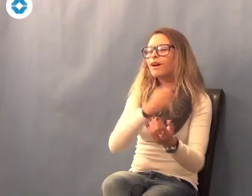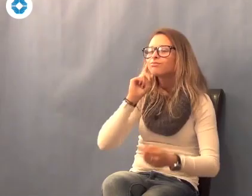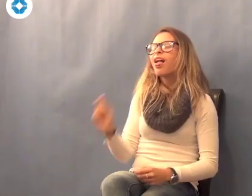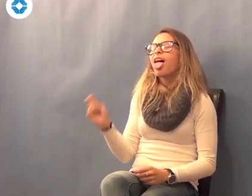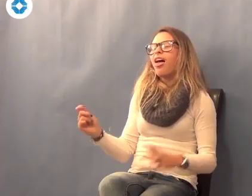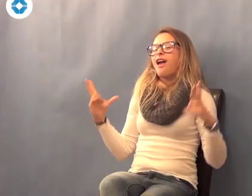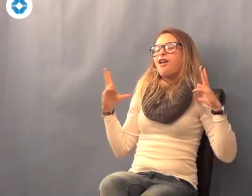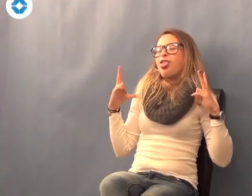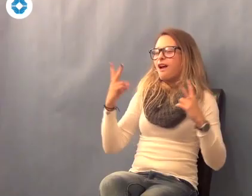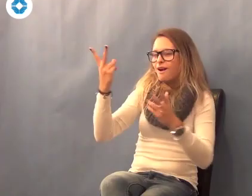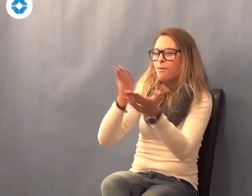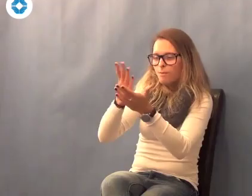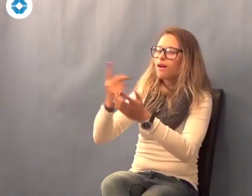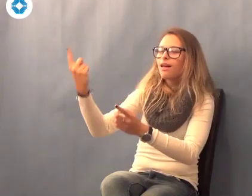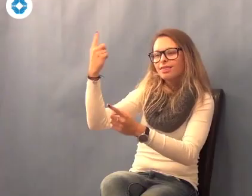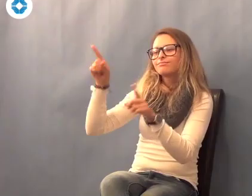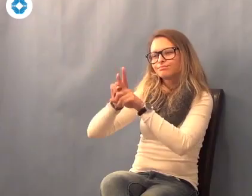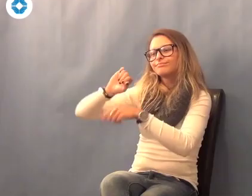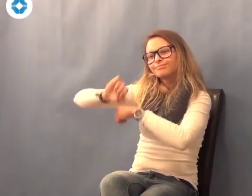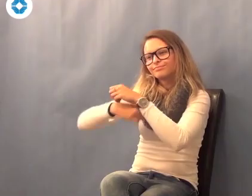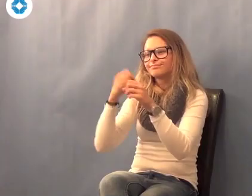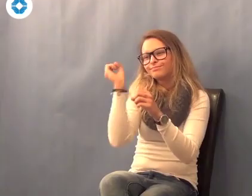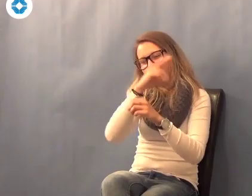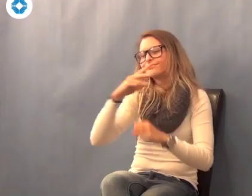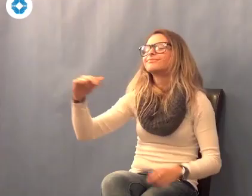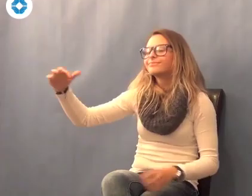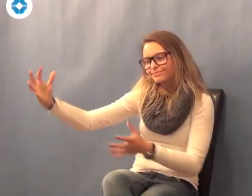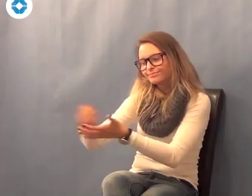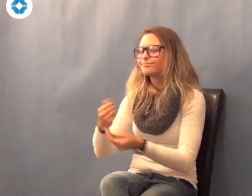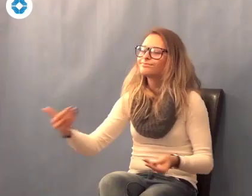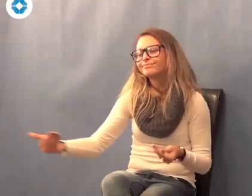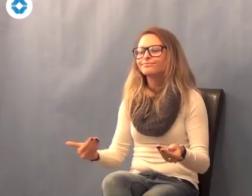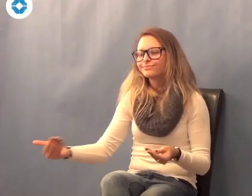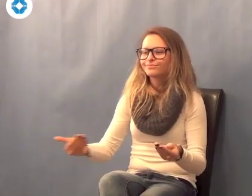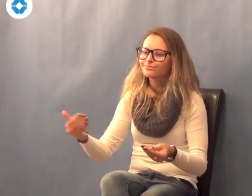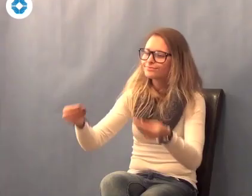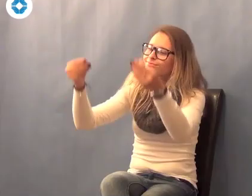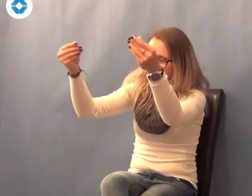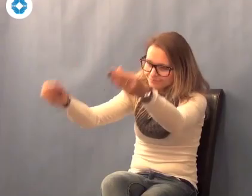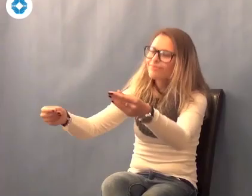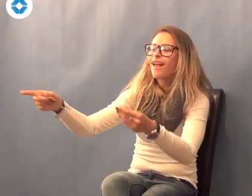A ten jeden chłopak, co tak odbijał tę piłeczkę, ten leniwy, wziął go i oddał chłopcu.